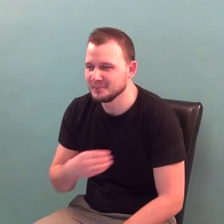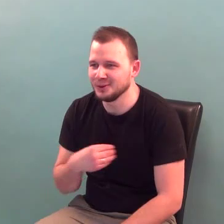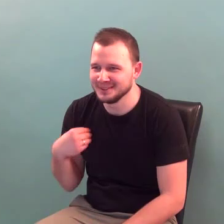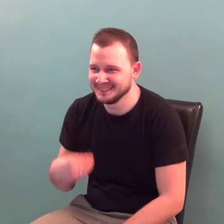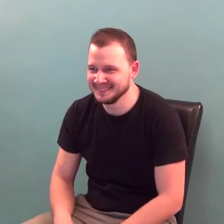Polski.